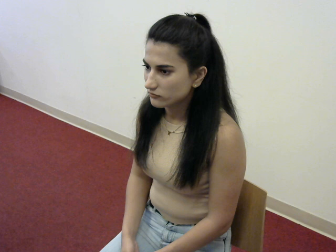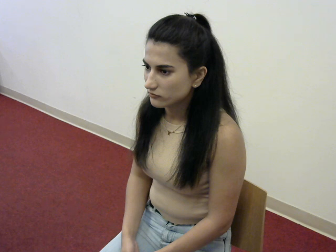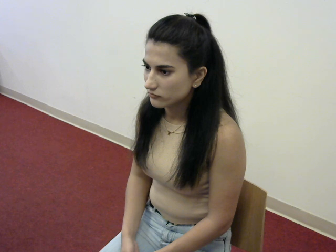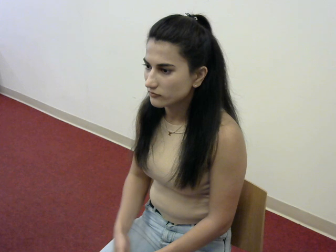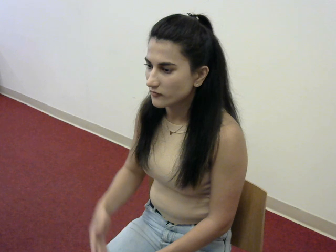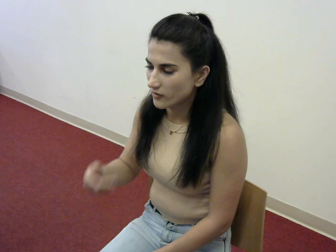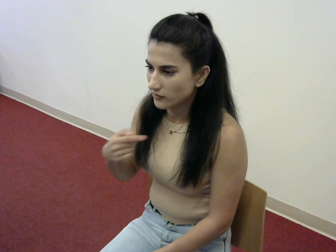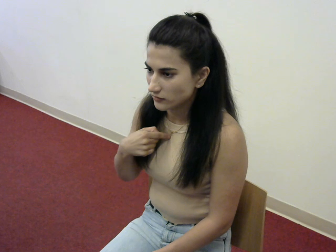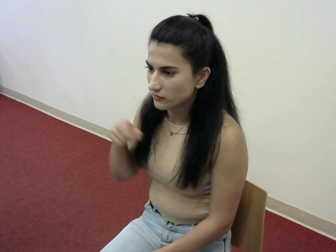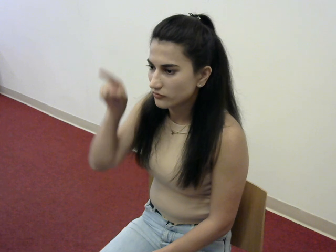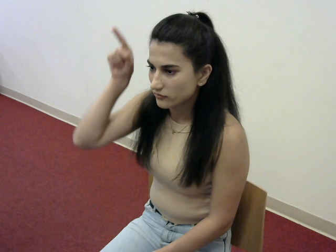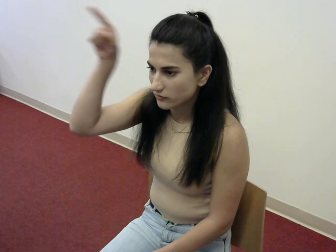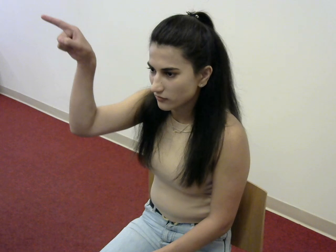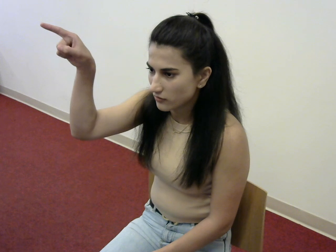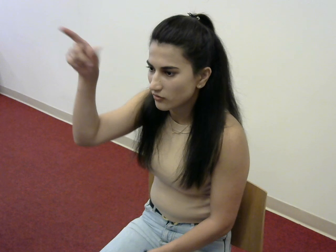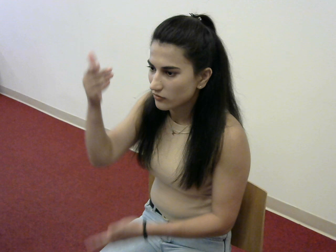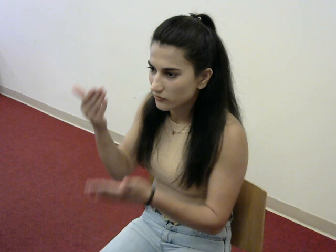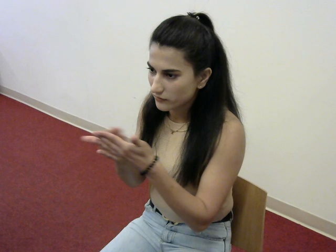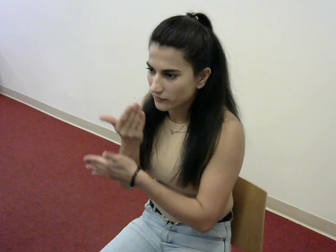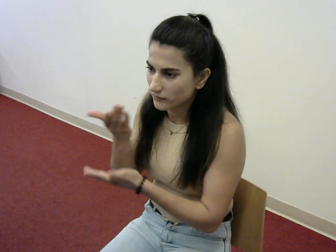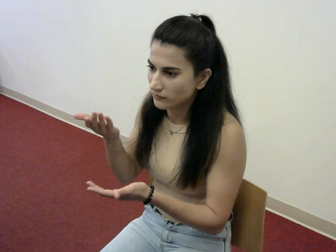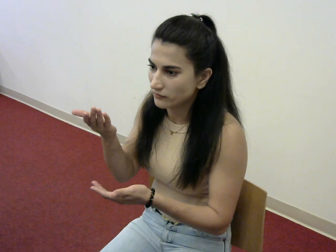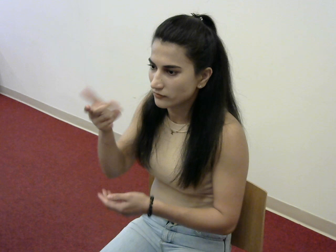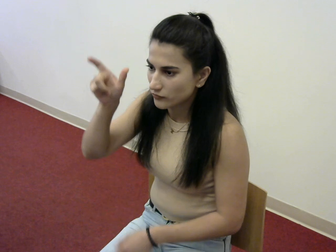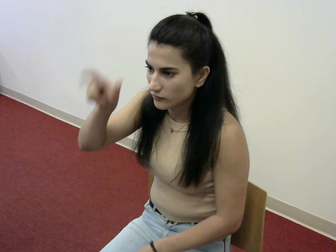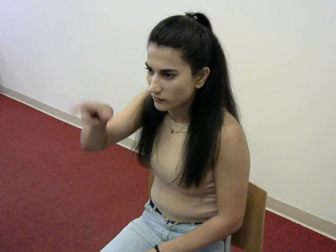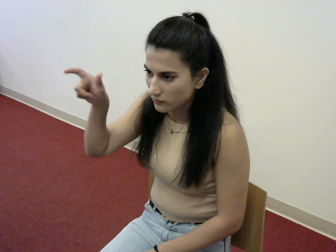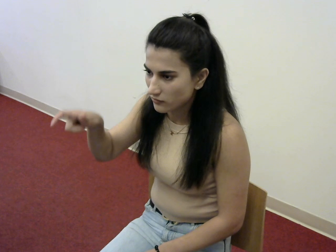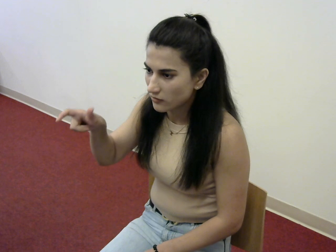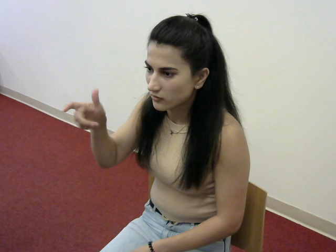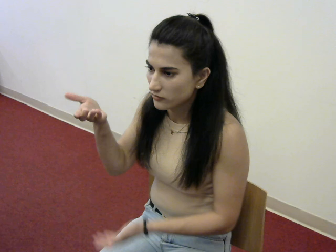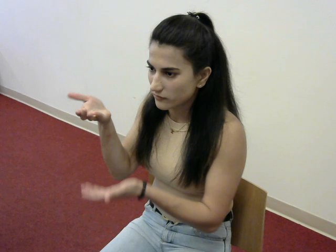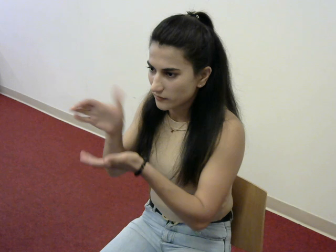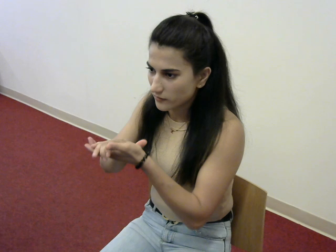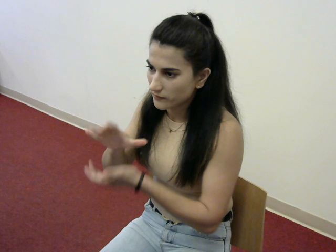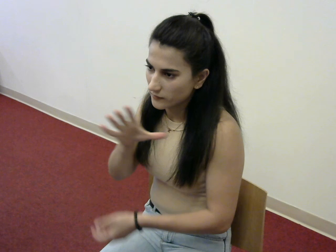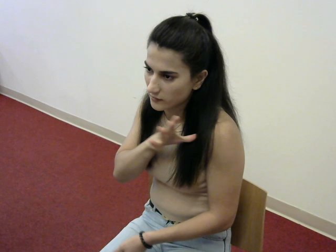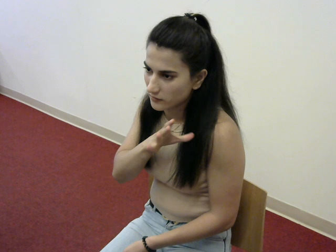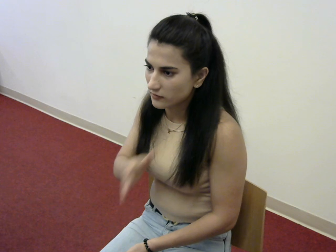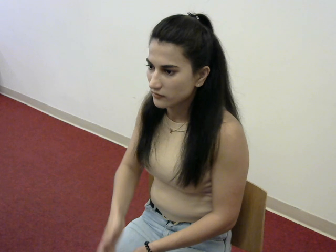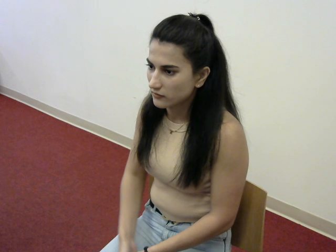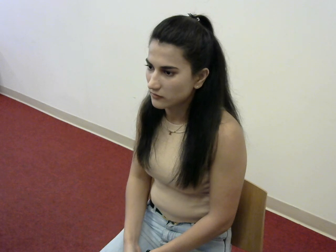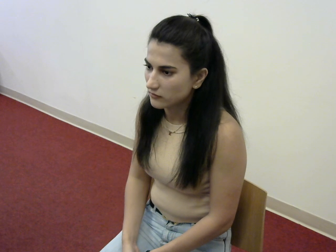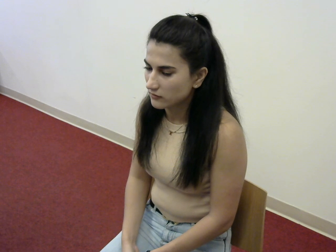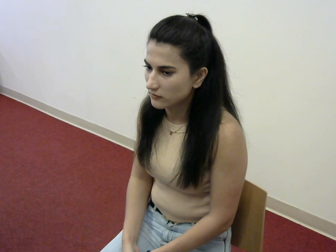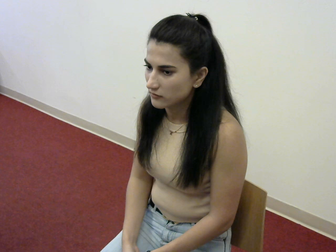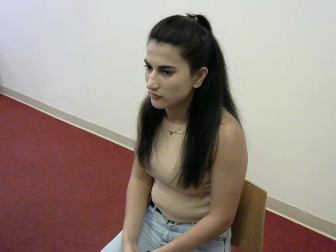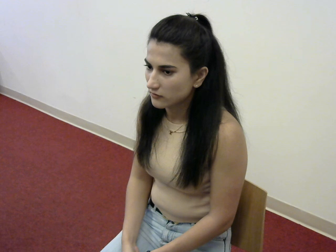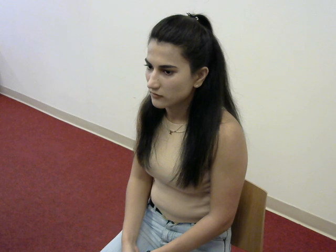Mən orda yeni insanlarla tanış oldum